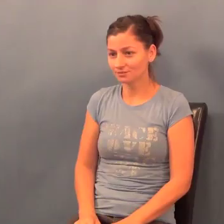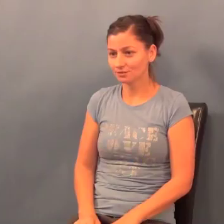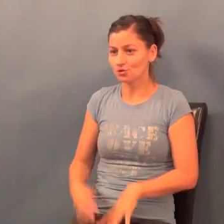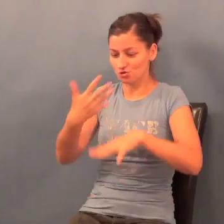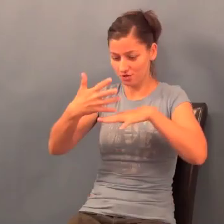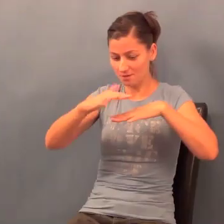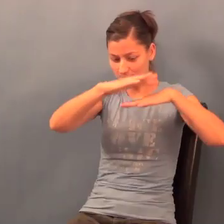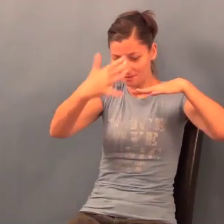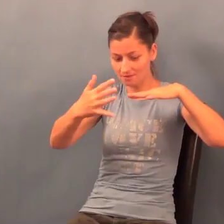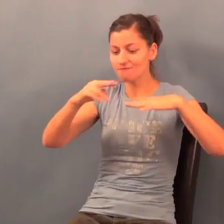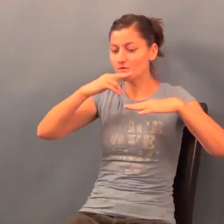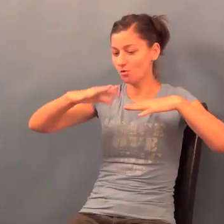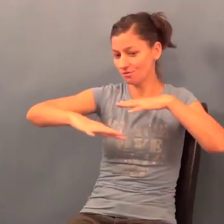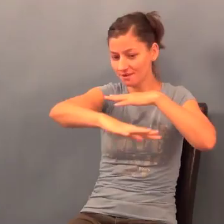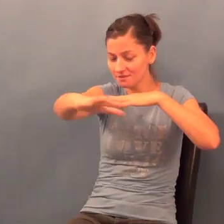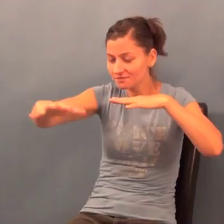Skarpa, pod spodem woda.